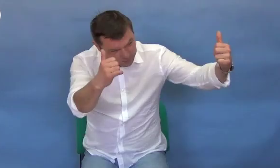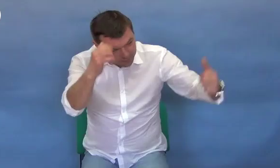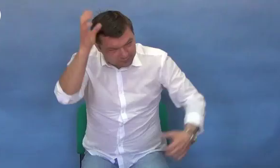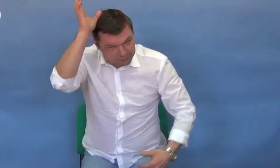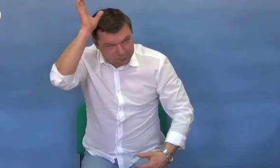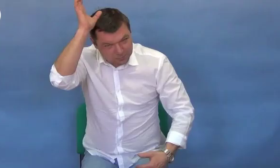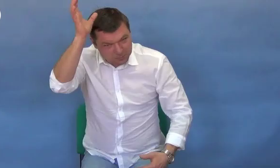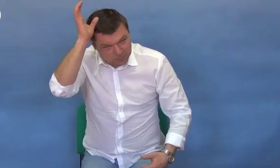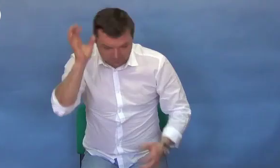Jestem zdolny.